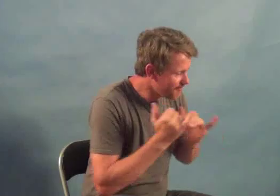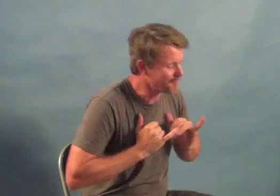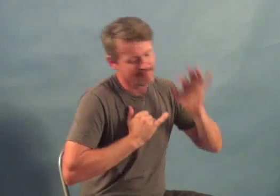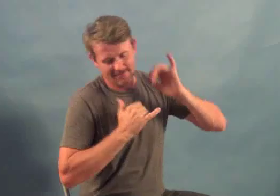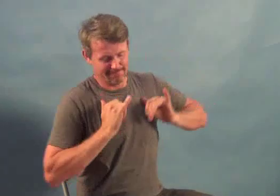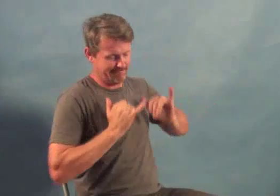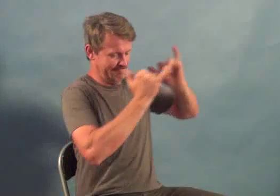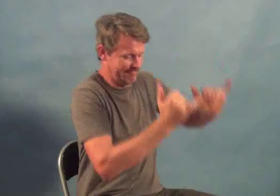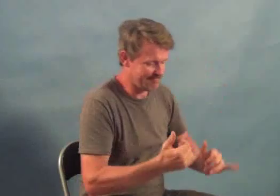Powiedział, że dobrze i zdjął plecak.